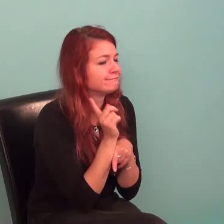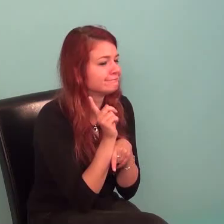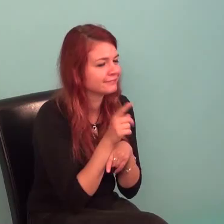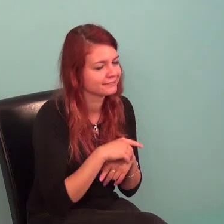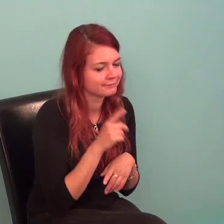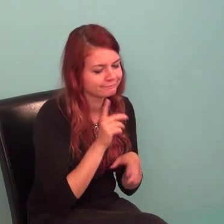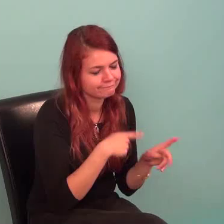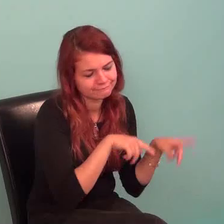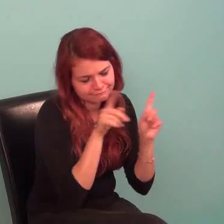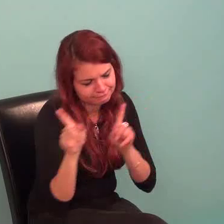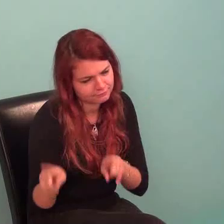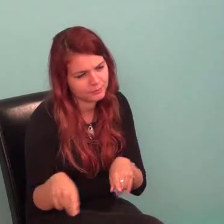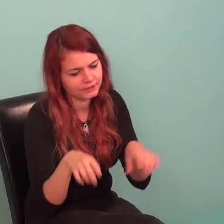Chłopiec kładzie się do łóżka i przykrywa kołdrą.